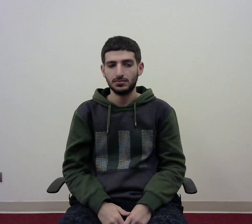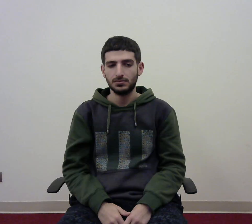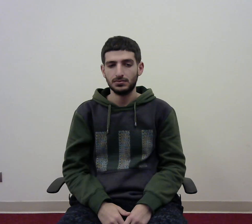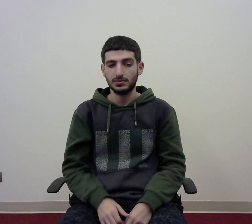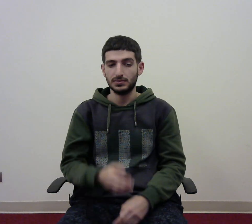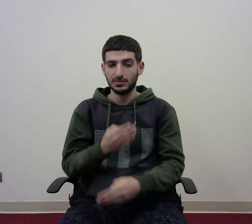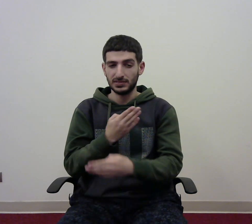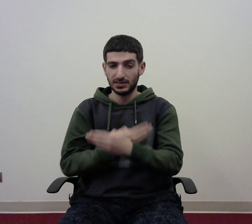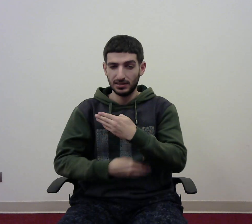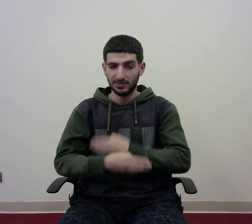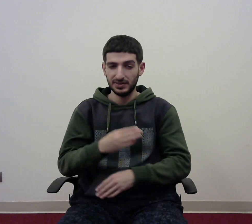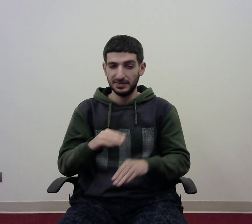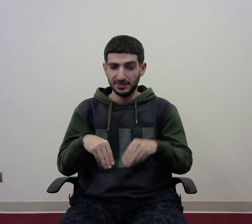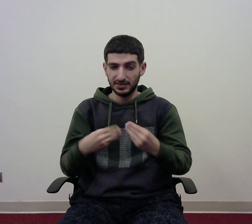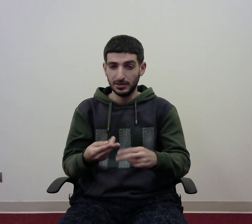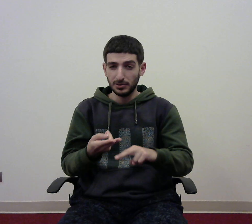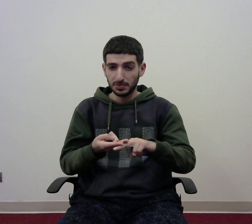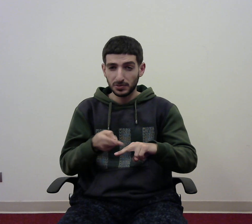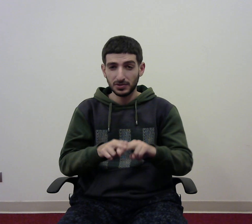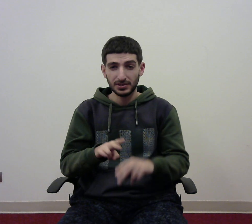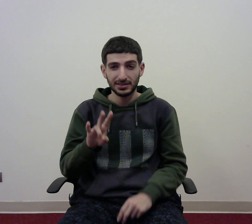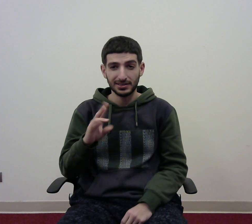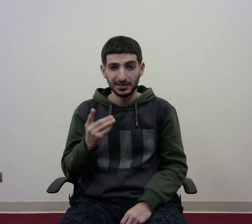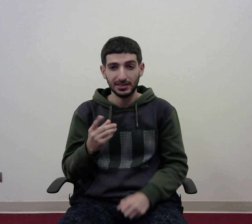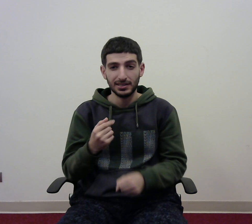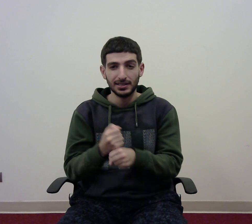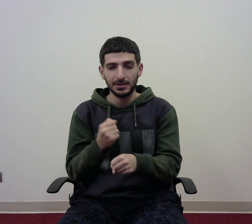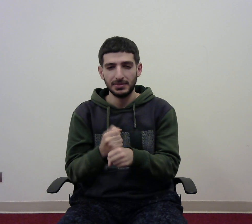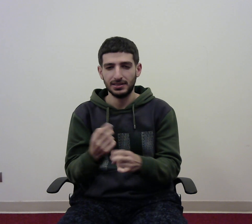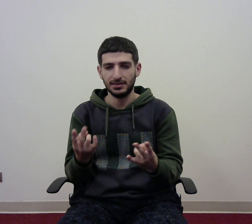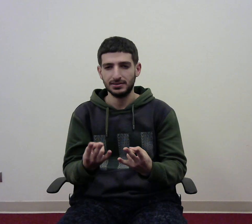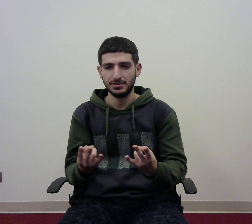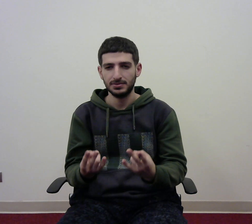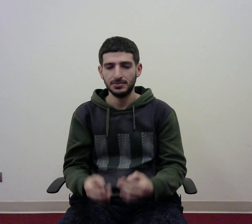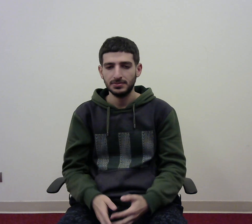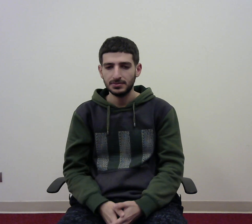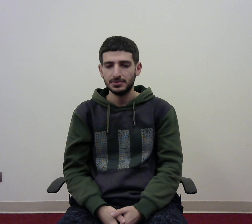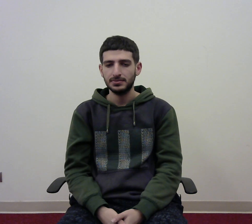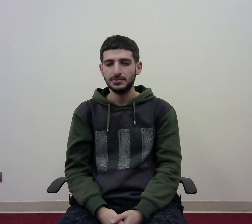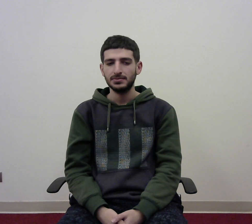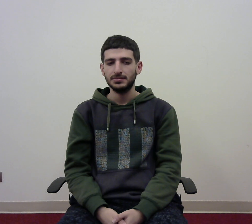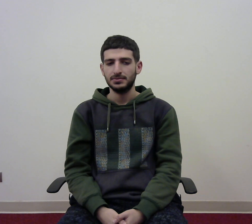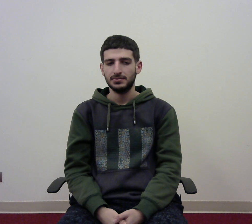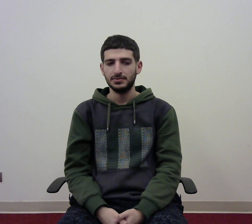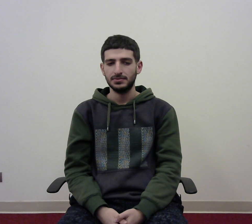Əlilliyin təyin olunması üçün nə etmək lazımdır?